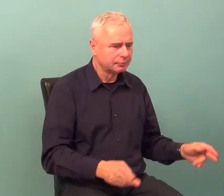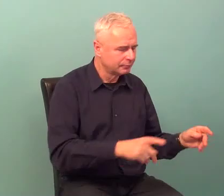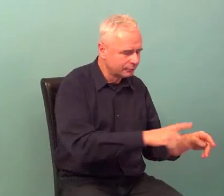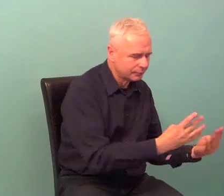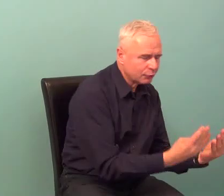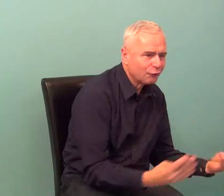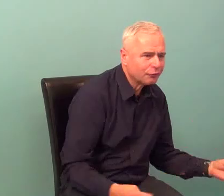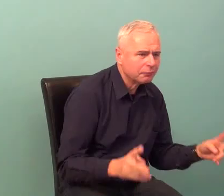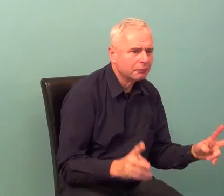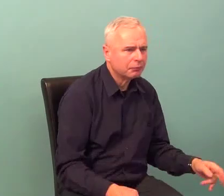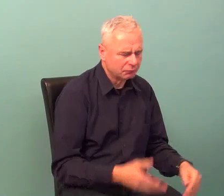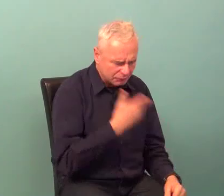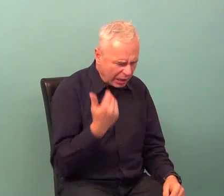Nie ma kawałka płotu.